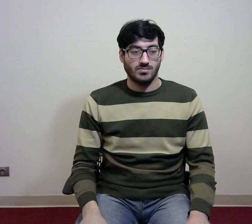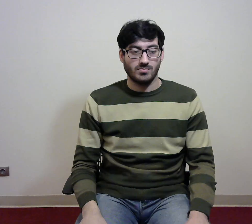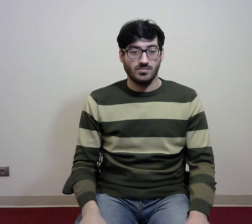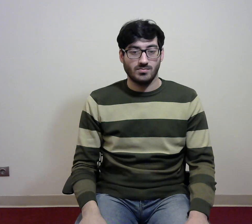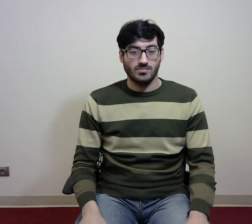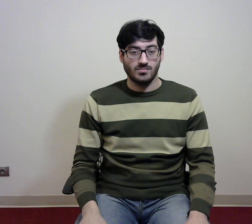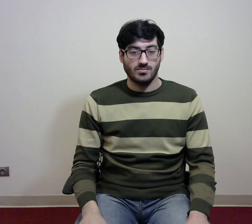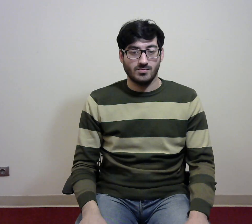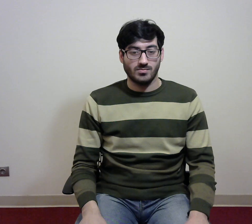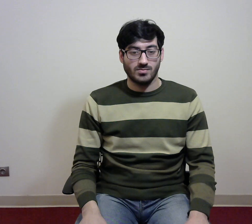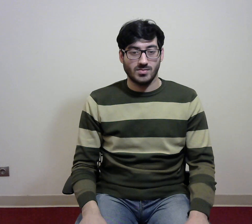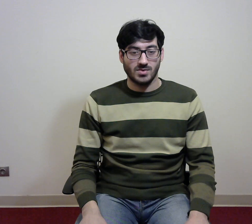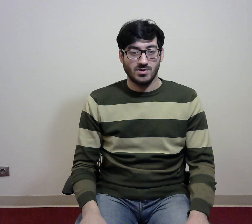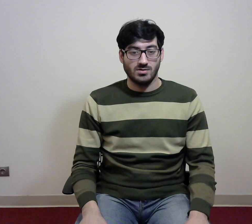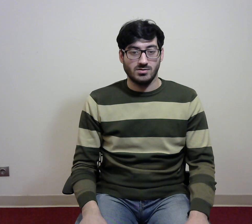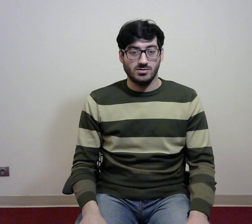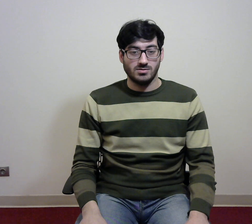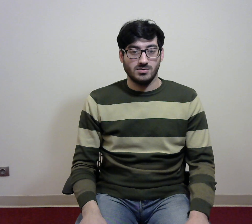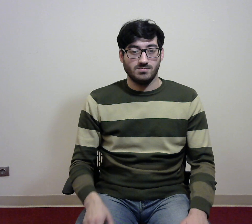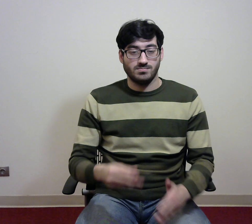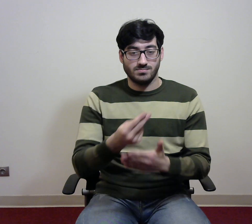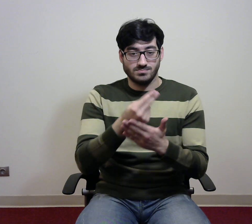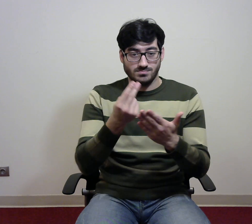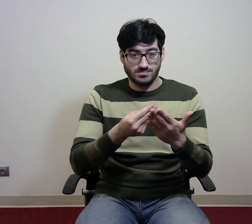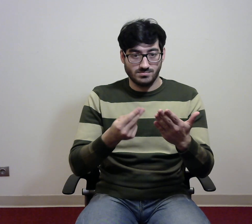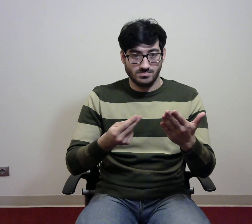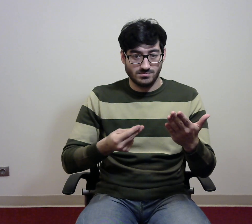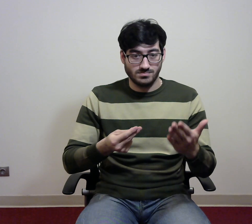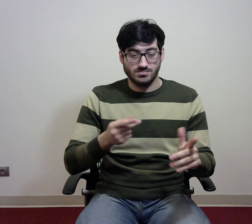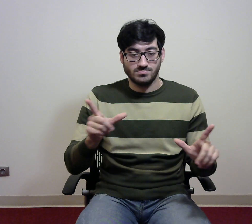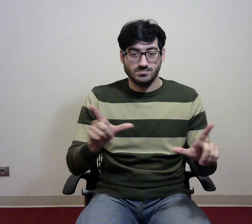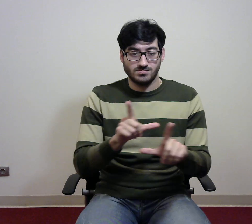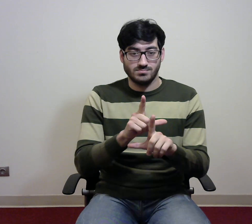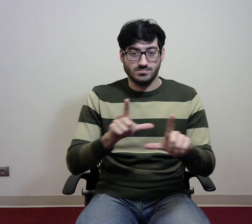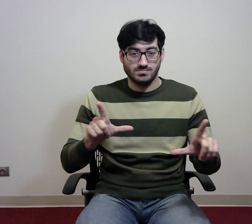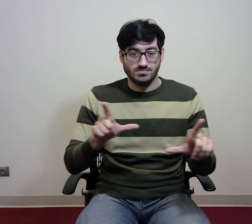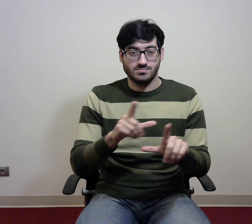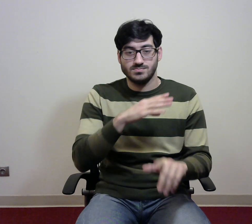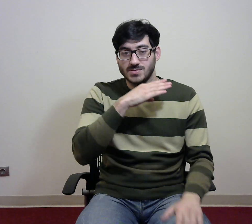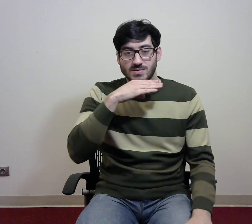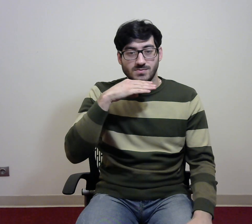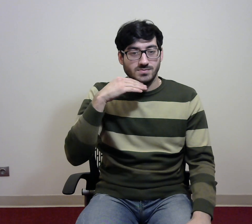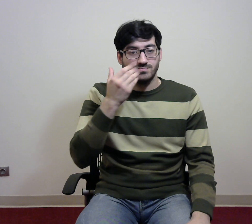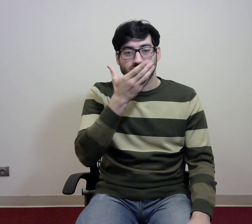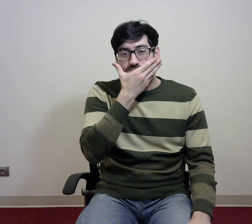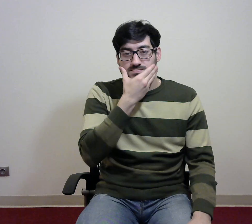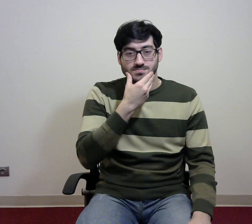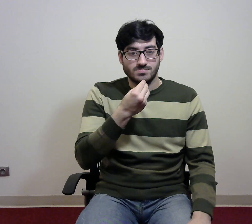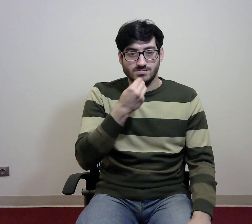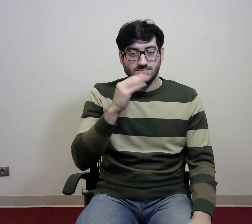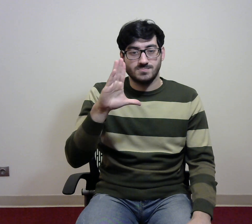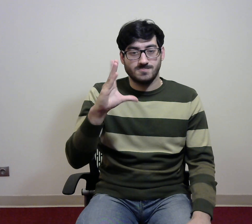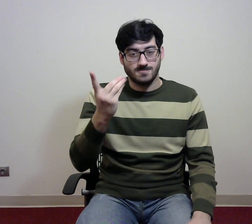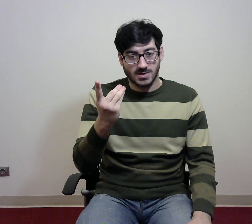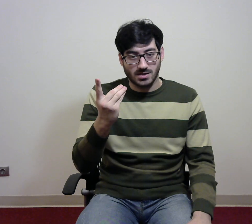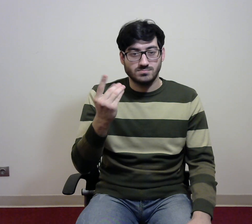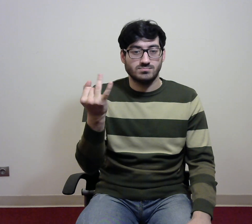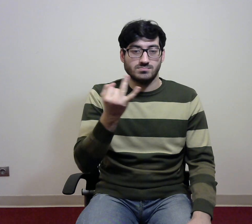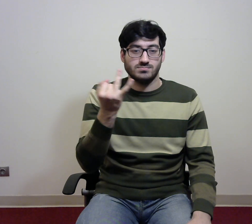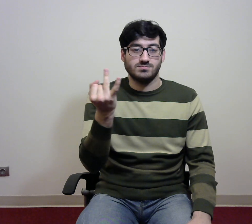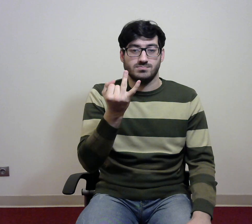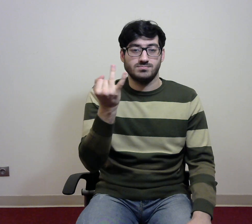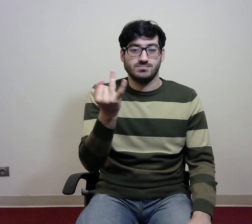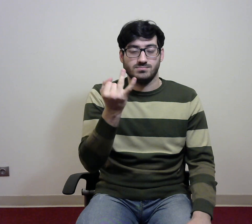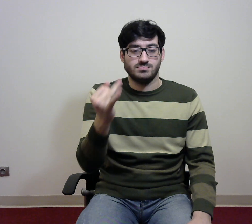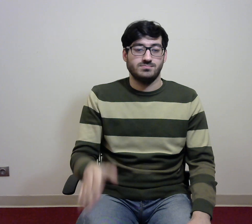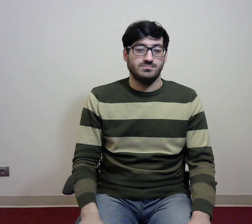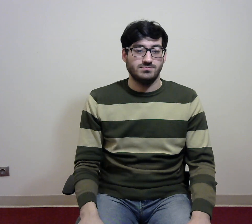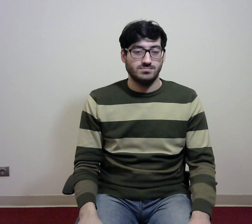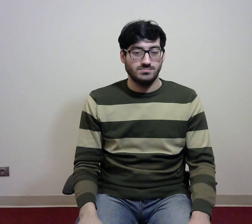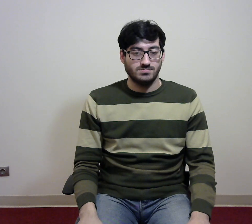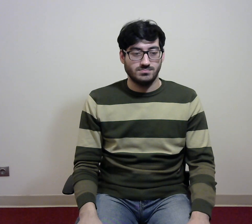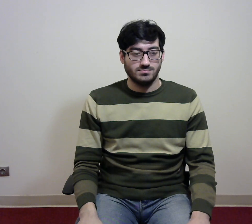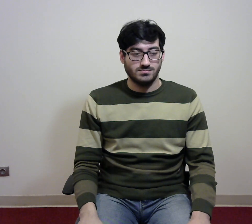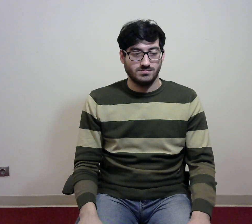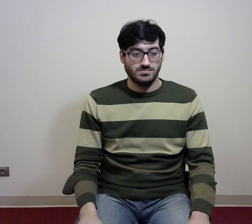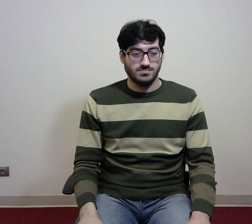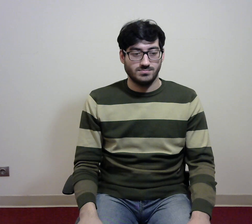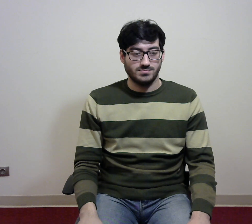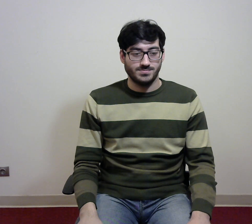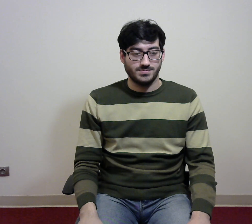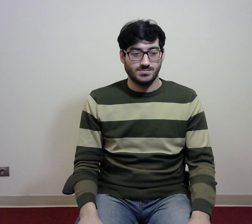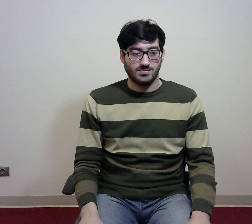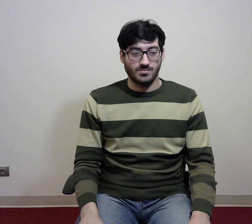Rəsm muzeyi çox gözəl və maraqlıdır